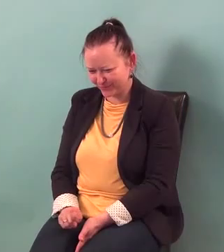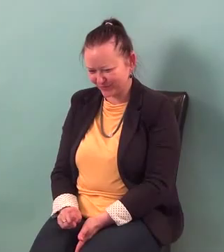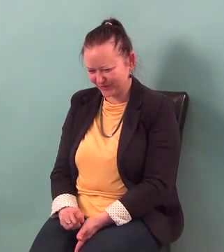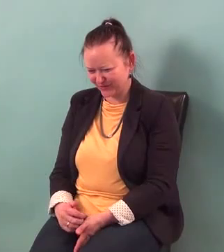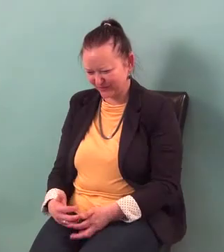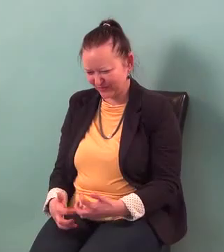Zły.